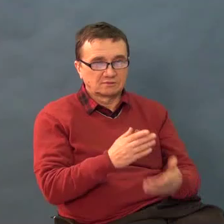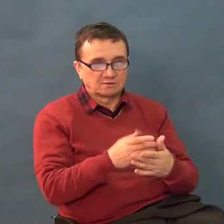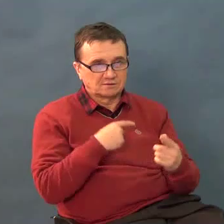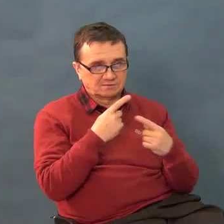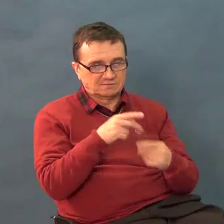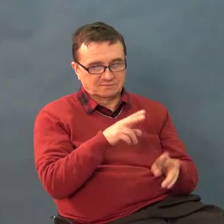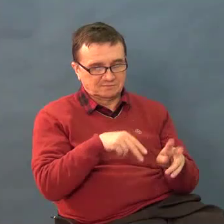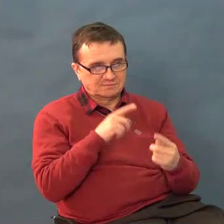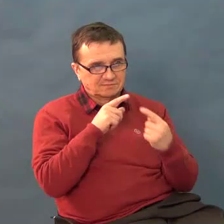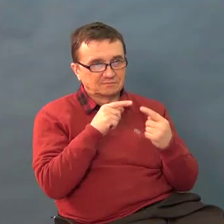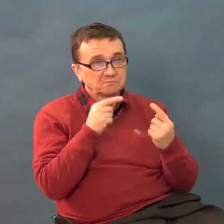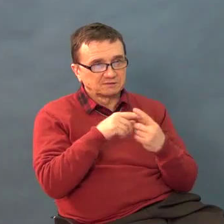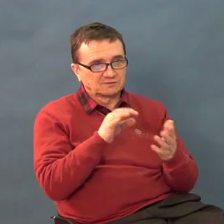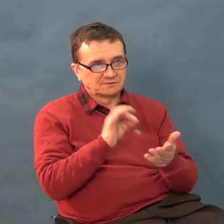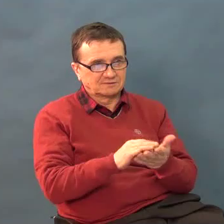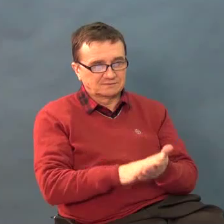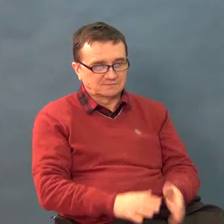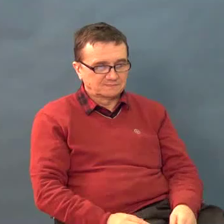Tylko rozmawiamy, patrzymy i zapisujemy akurat pasujący termin.